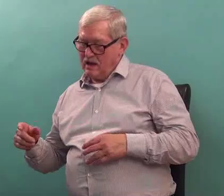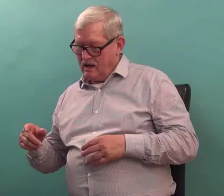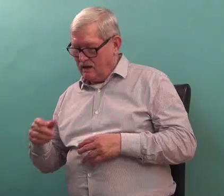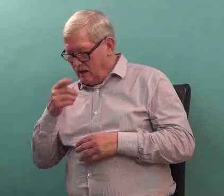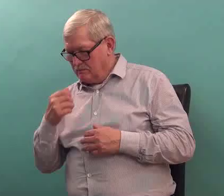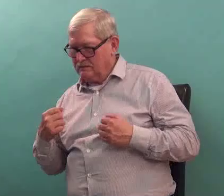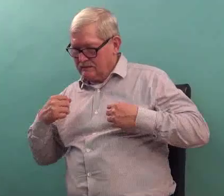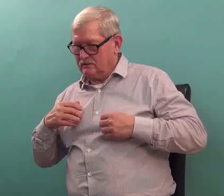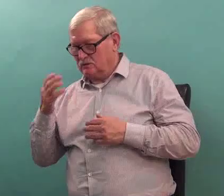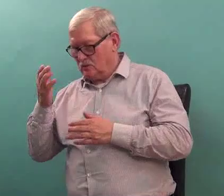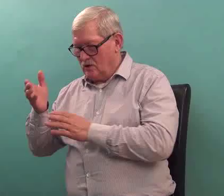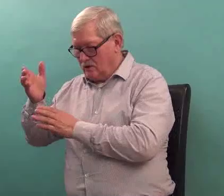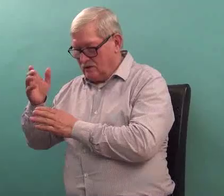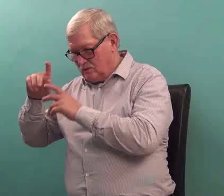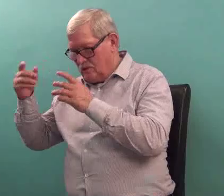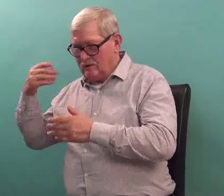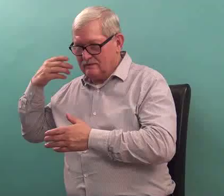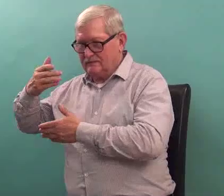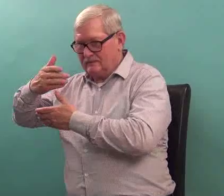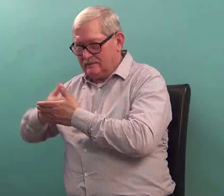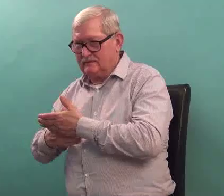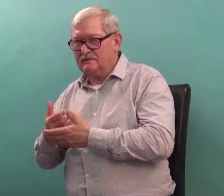Charlie Chaplin zakłada na plecy nosidło z szybami.